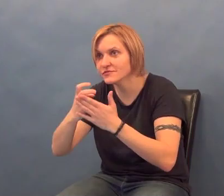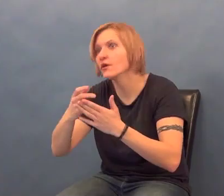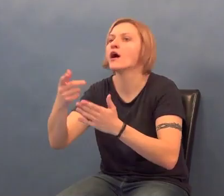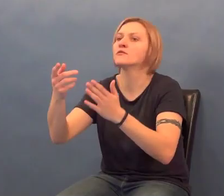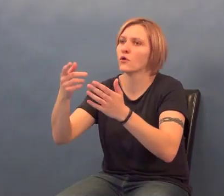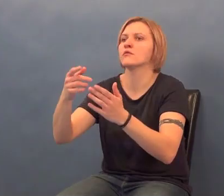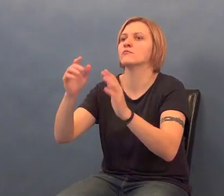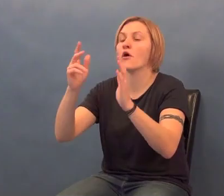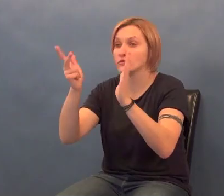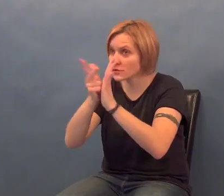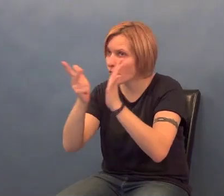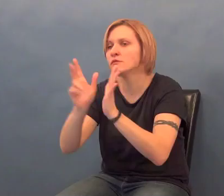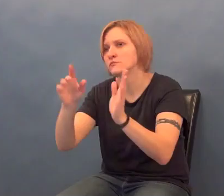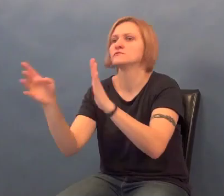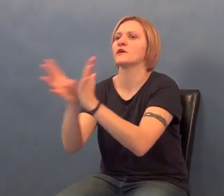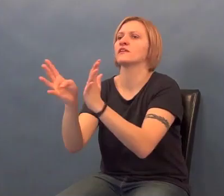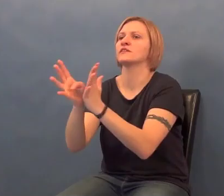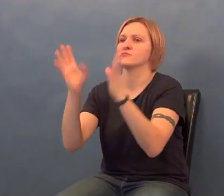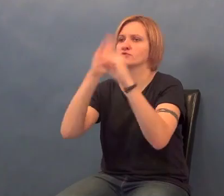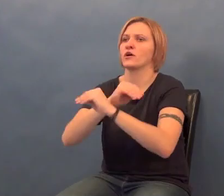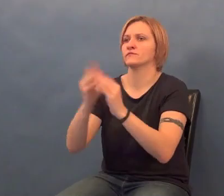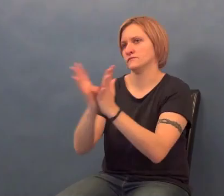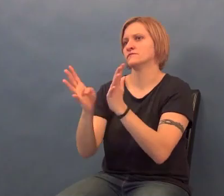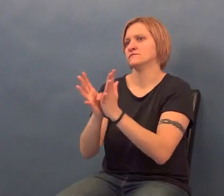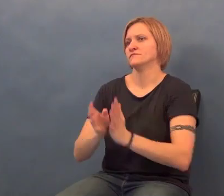No, zamiast osiemnastej dziewiętnasta wieczorem, dziewiętnasta.